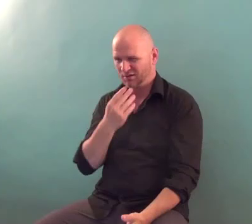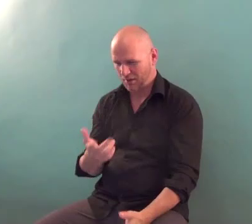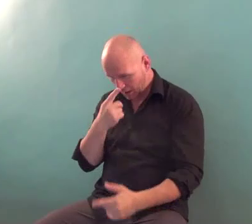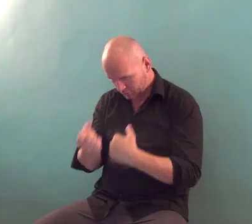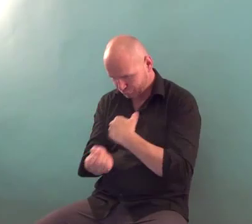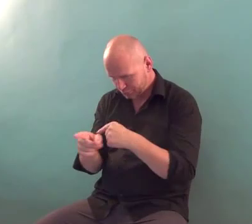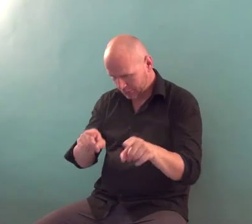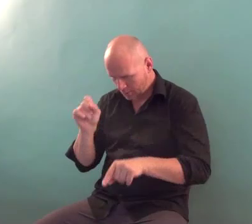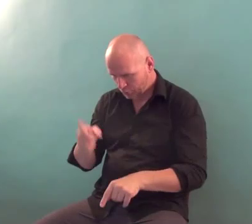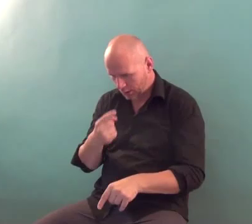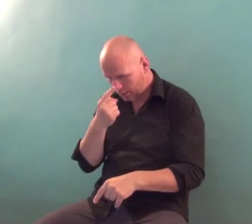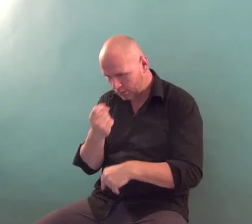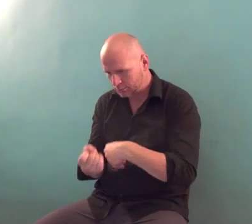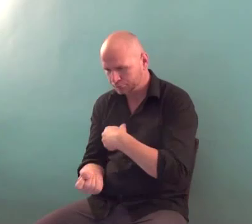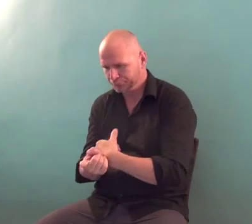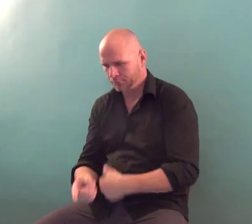Dziwnie, że jest taki znak.